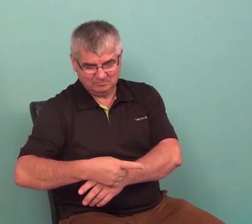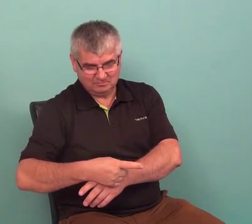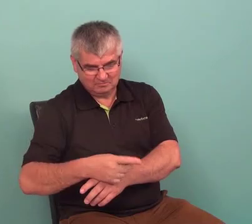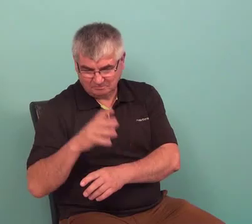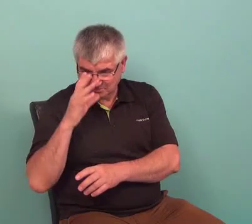Śpi.